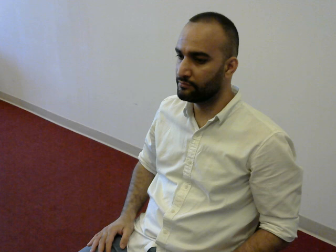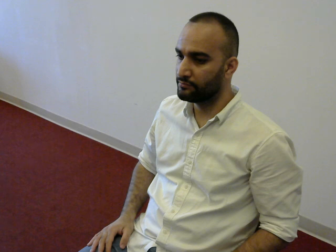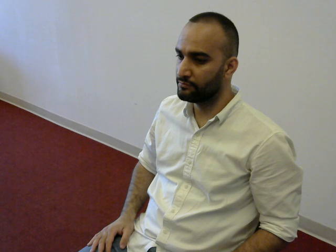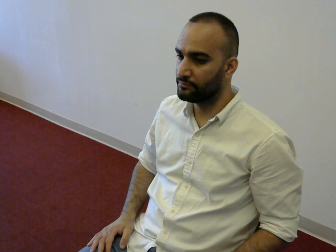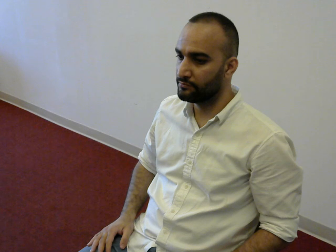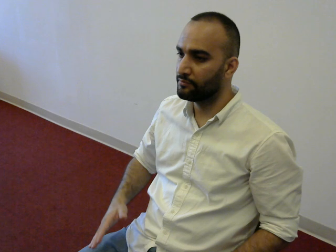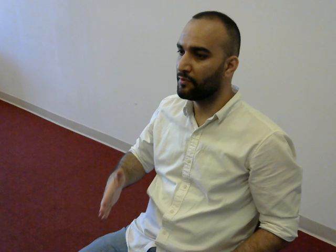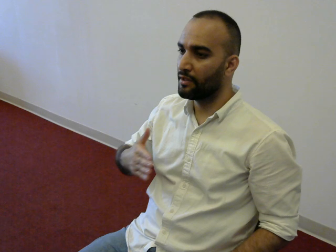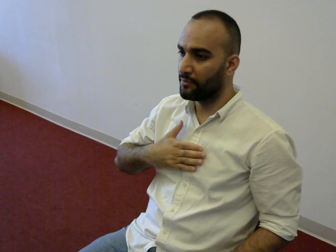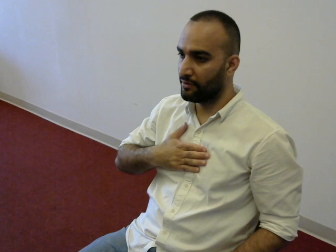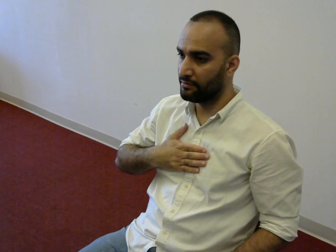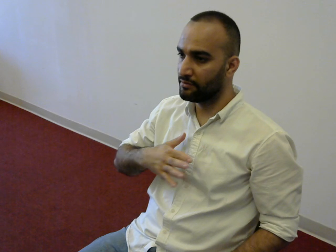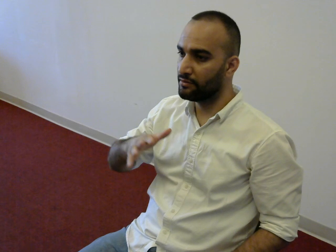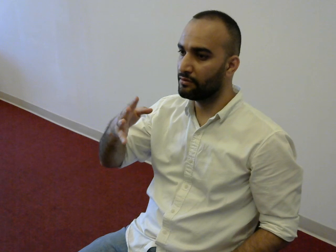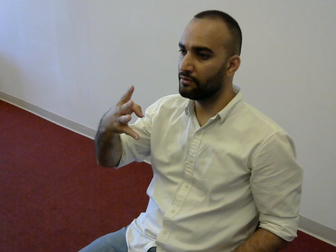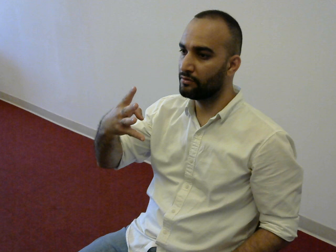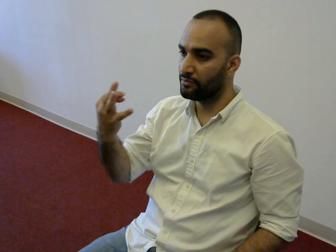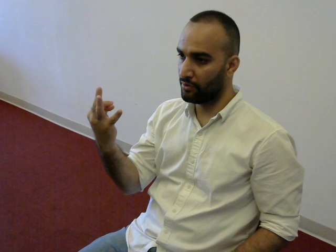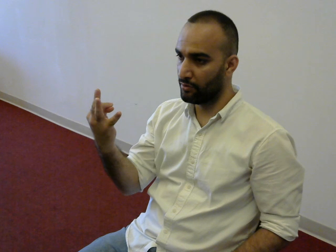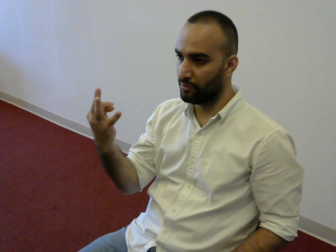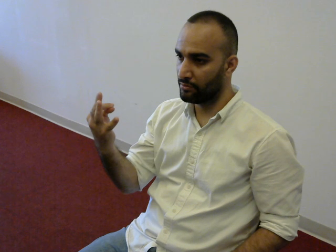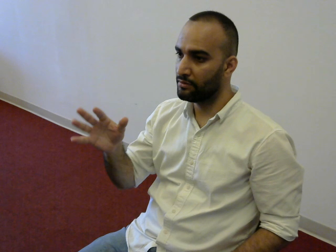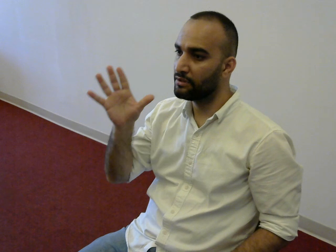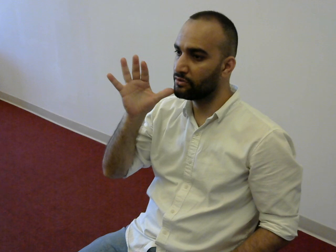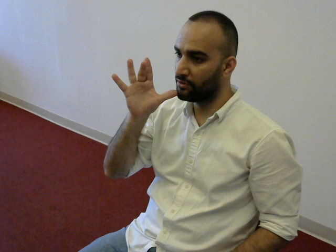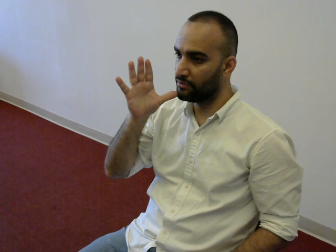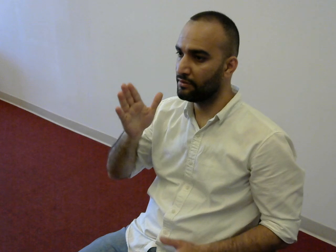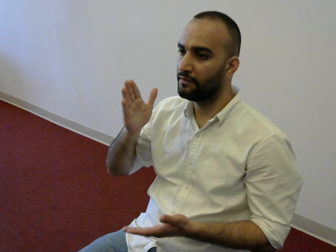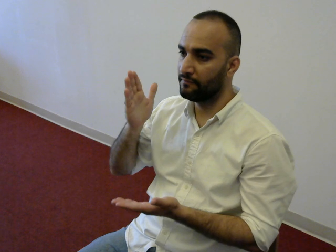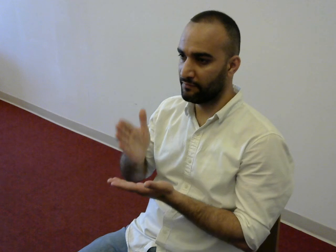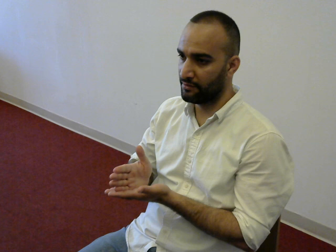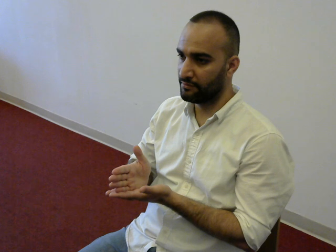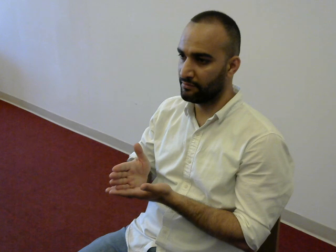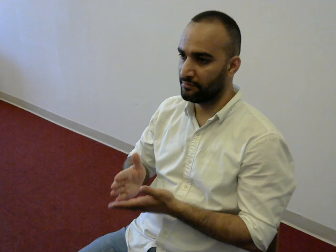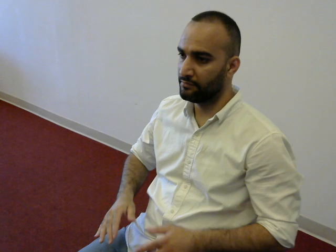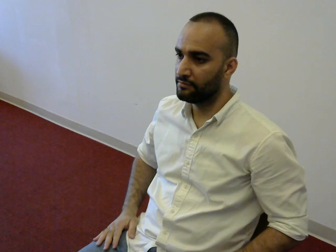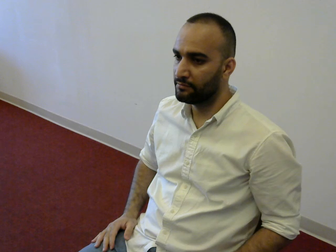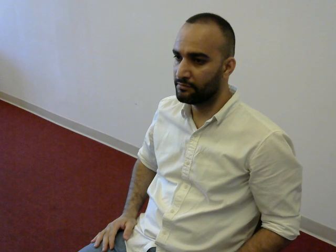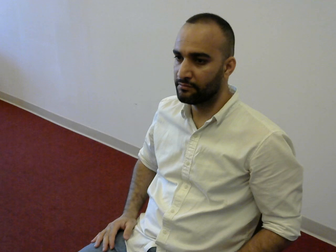Mənim 43 yaşım var